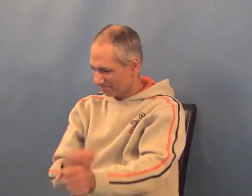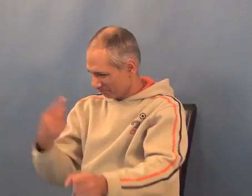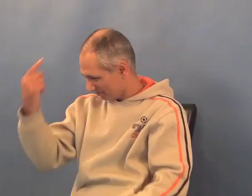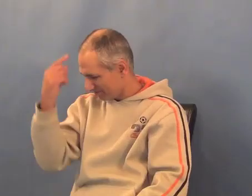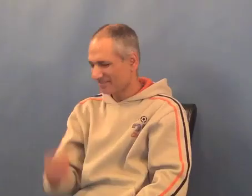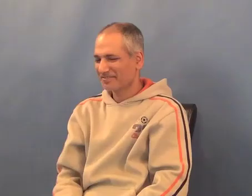Mała Myszka strzela do arbuza na głowie.